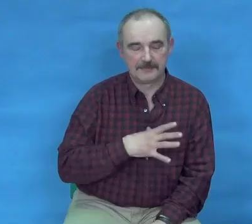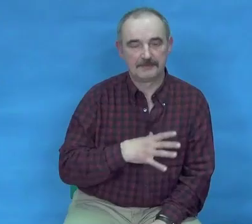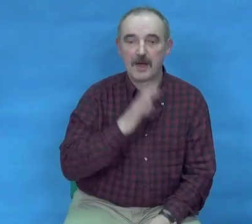To niebezpieczne.